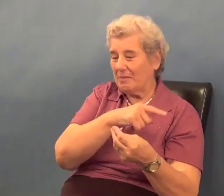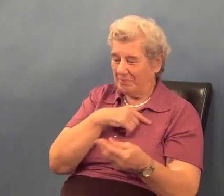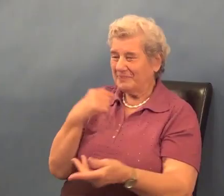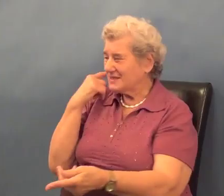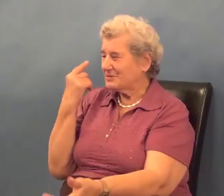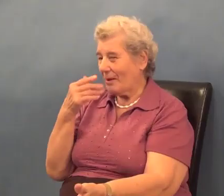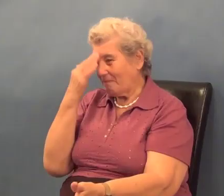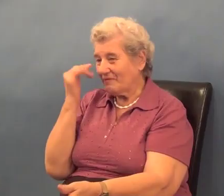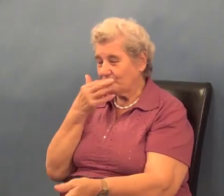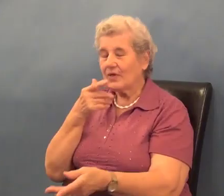Nie słyszałam, nie wiem, co mówił.